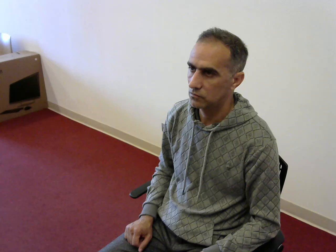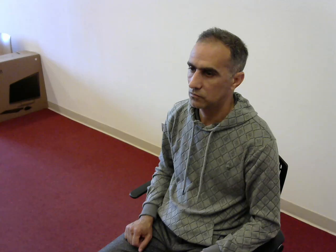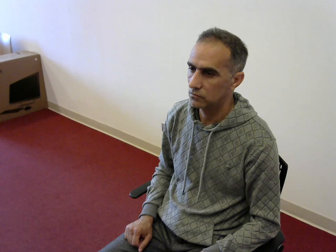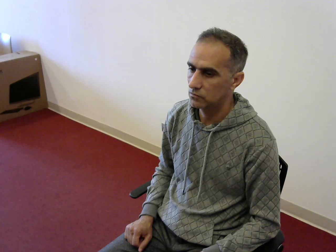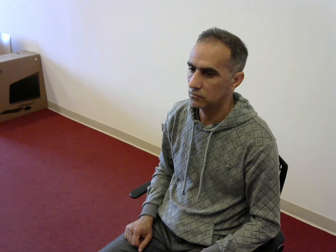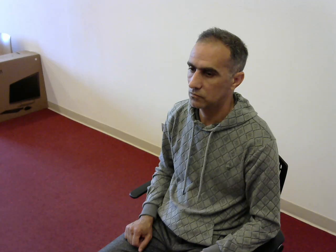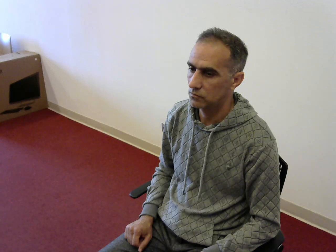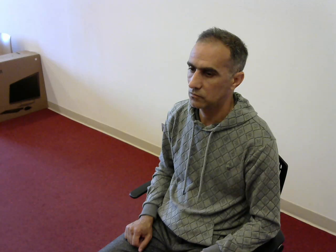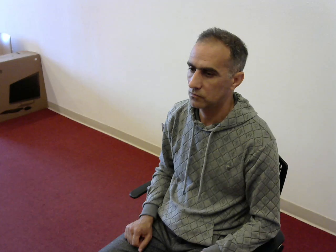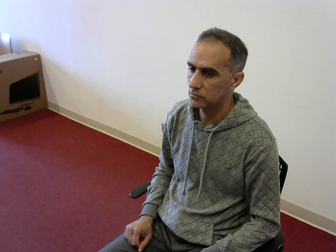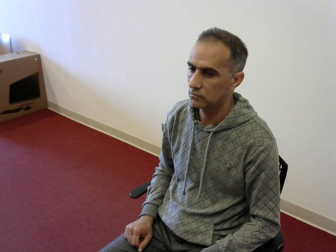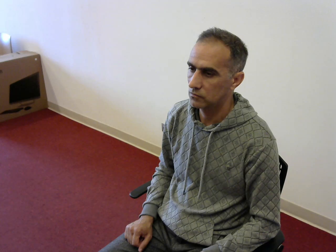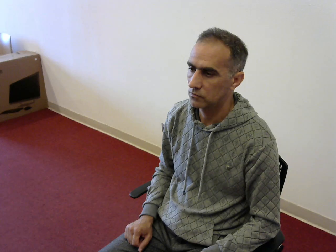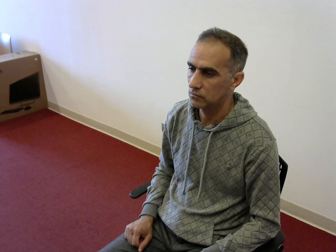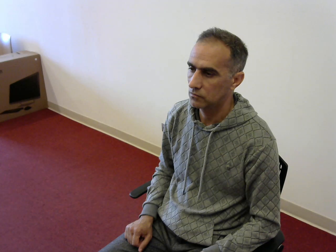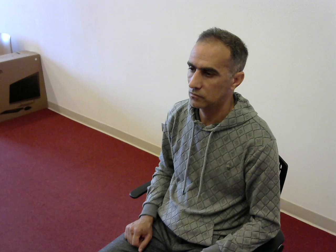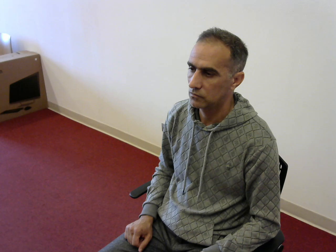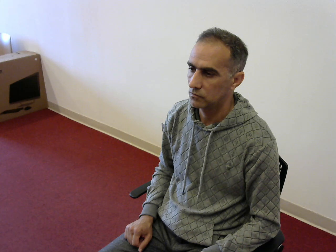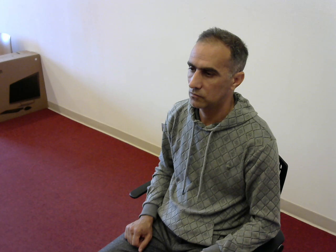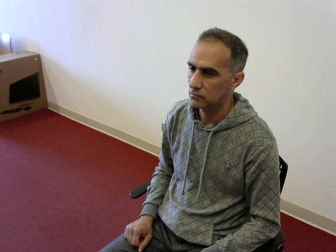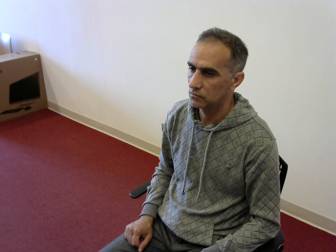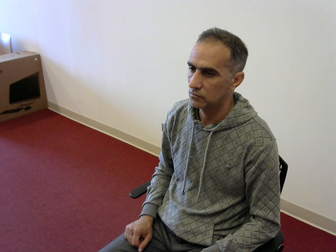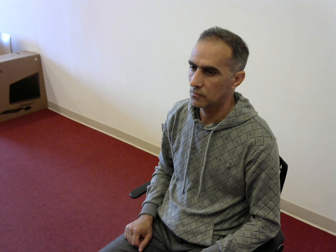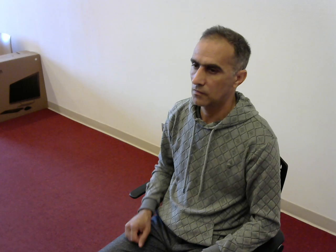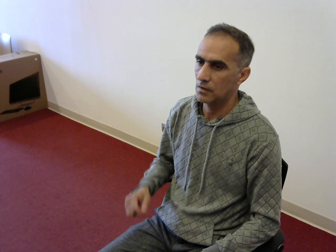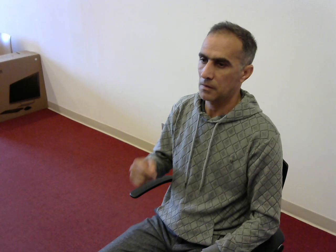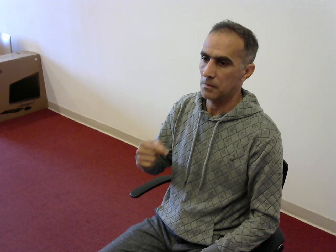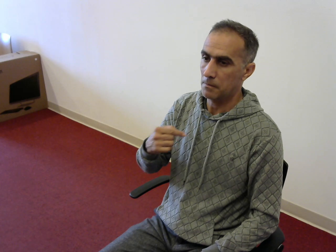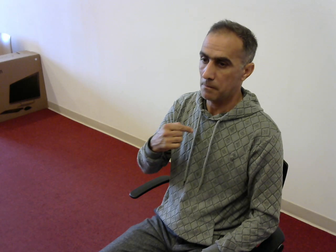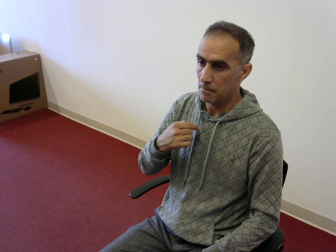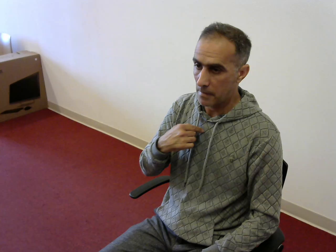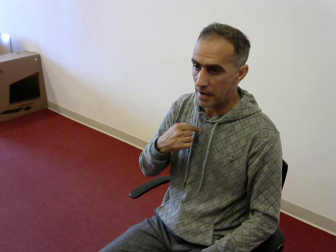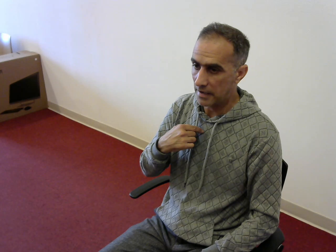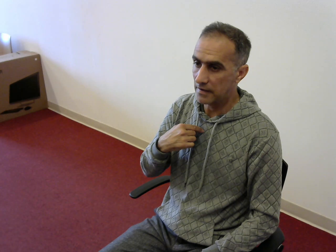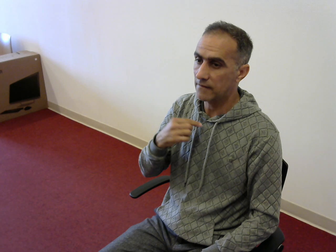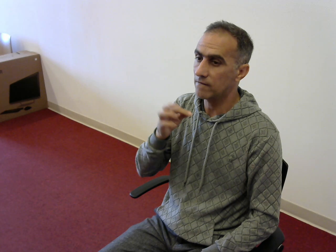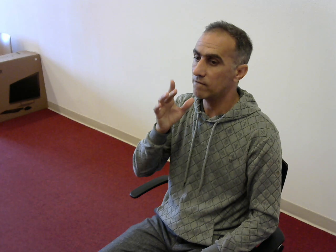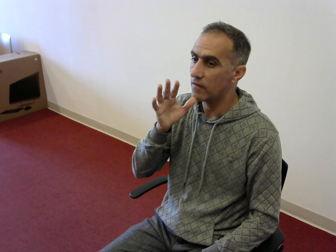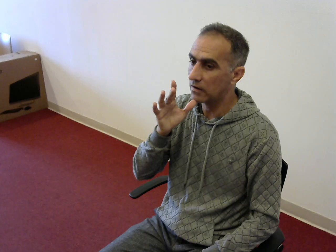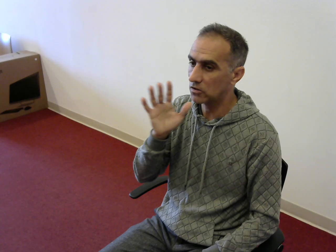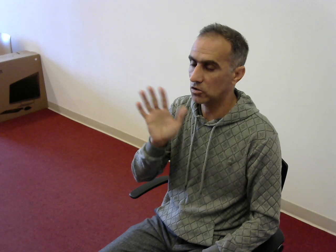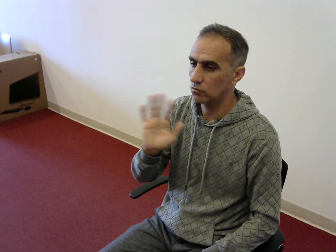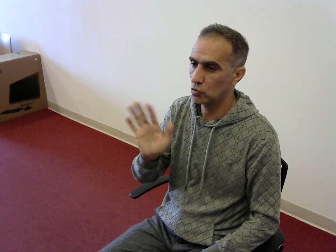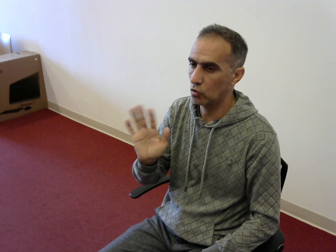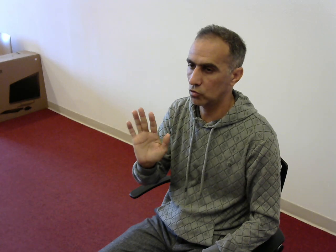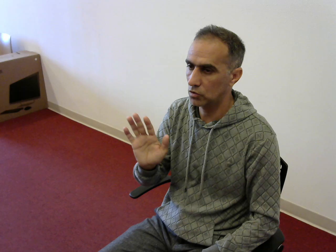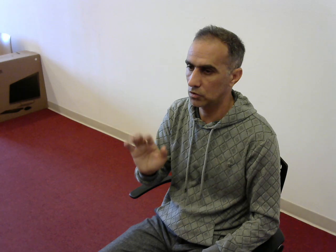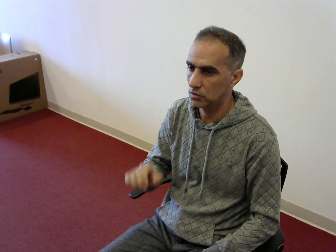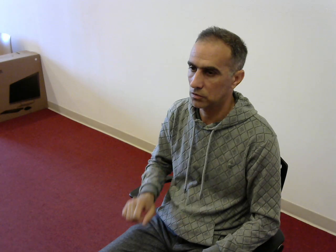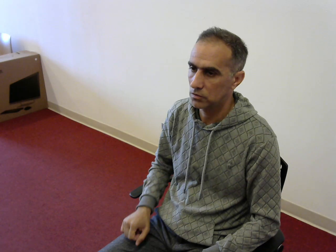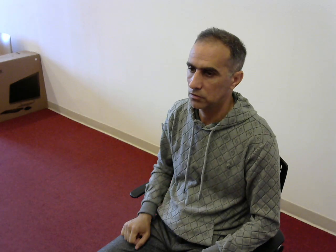Mənim vaxtım yoxdur